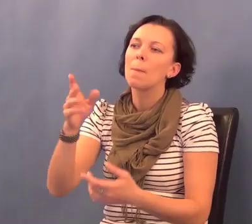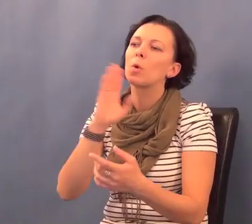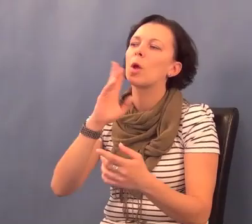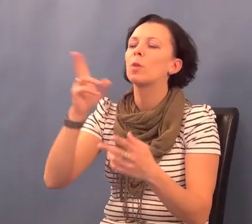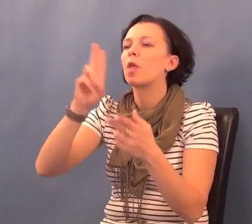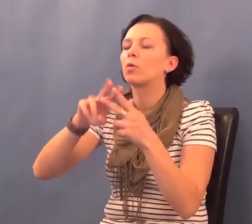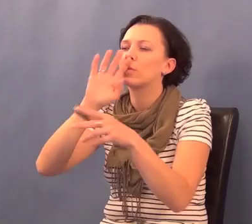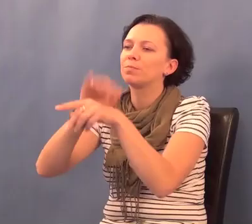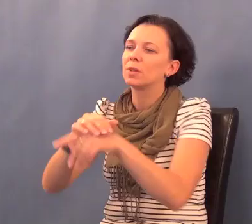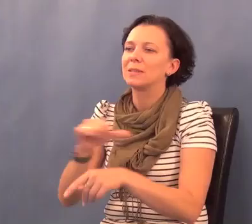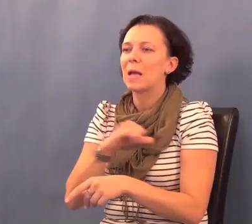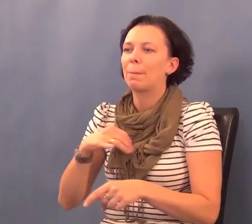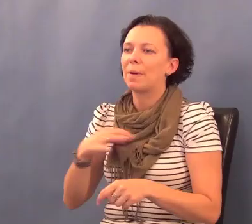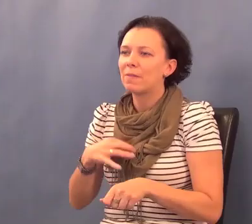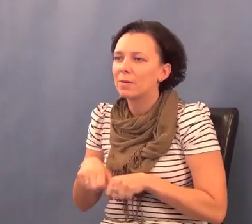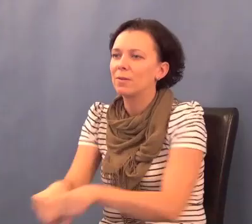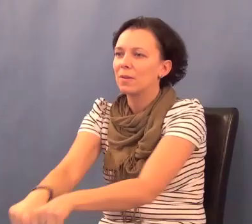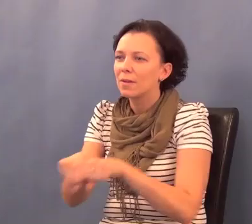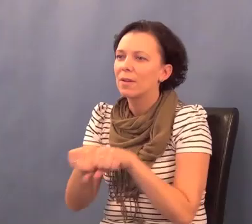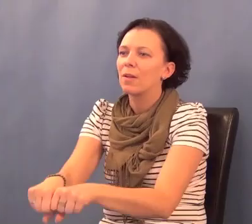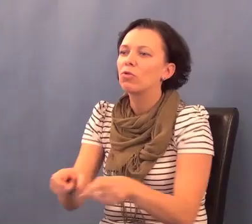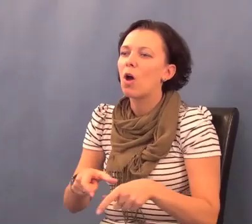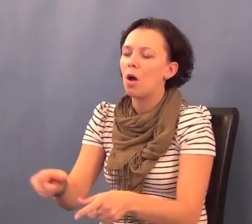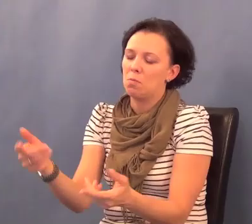Może to jest tak, że niektórzy przyłapują tych, którzy jeżdżą drezyną prywatnie po torze.